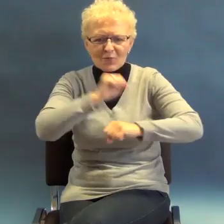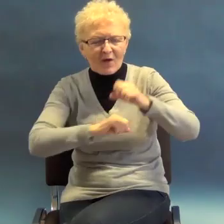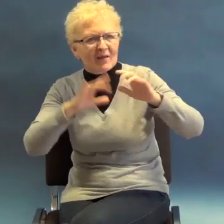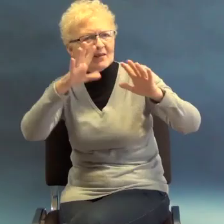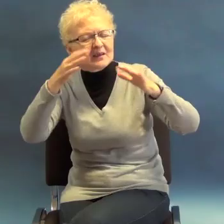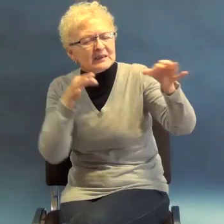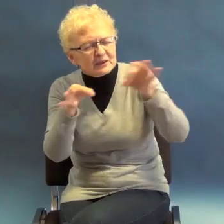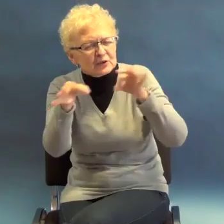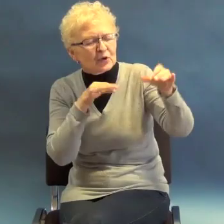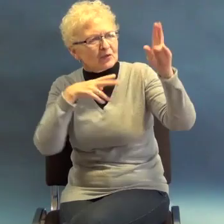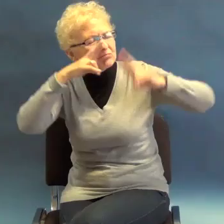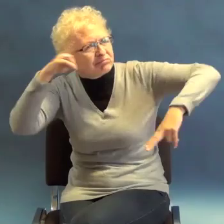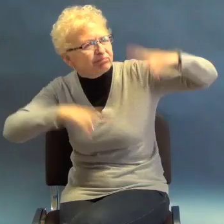Zwiedzali historyczne budynki.